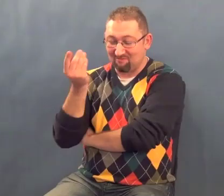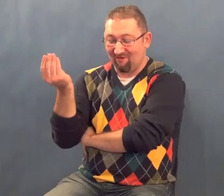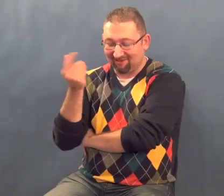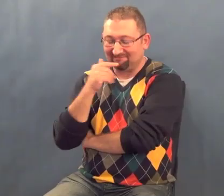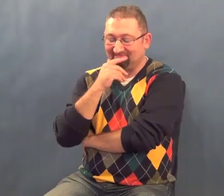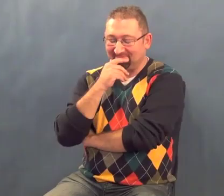No, może.